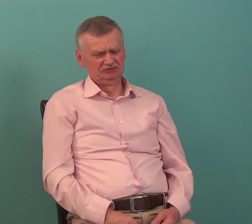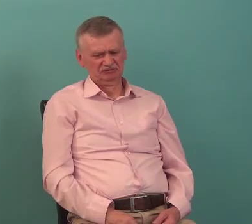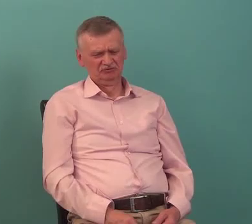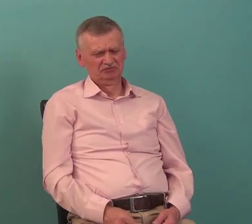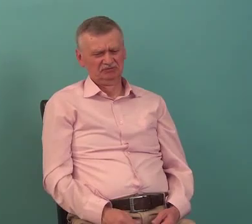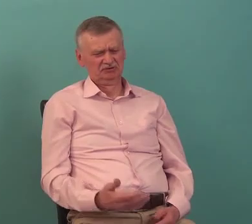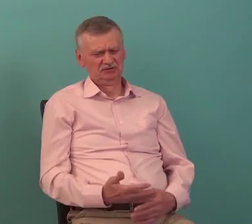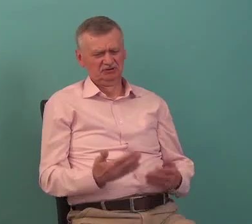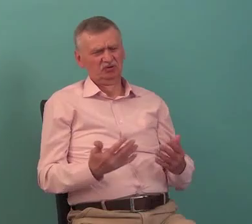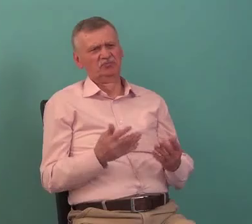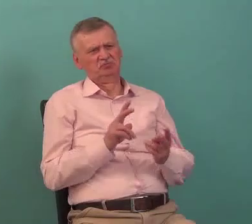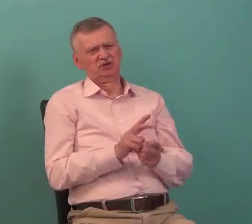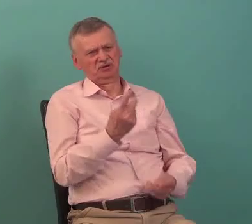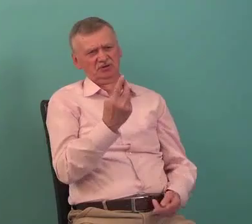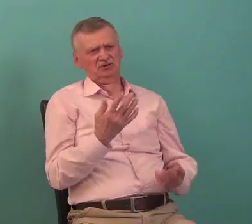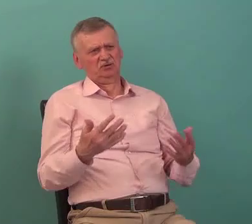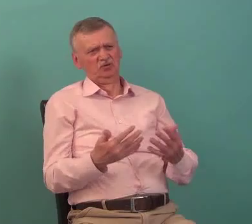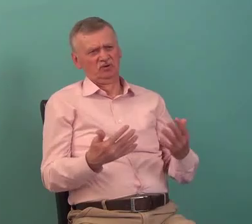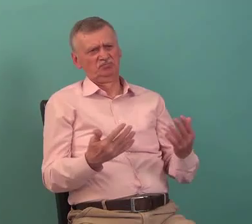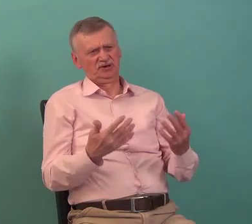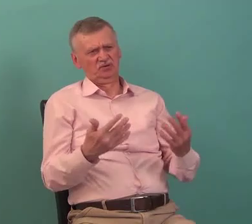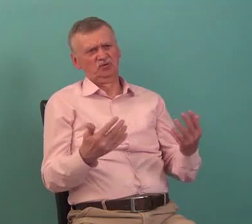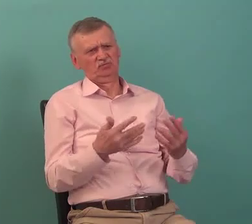Tylko jedno spotkanie w klubie.